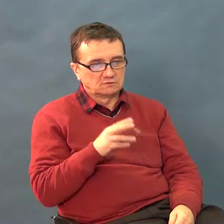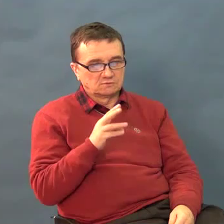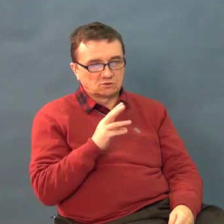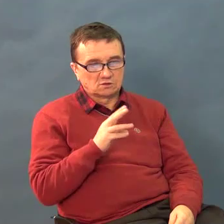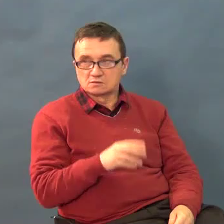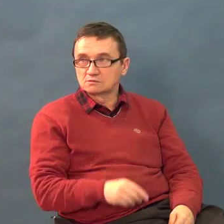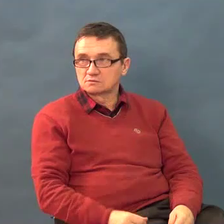Wtorek.